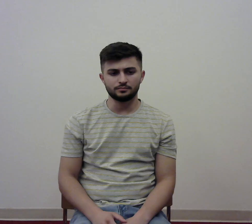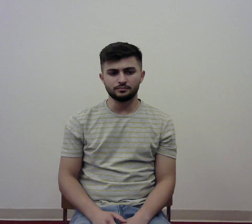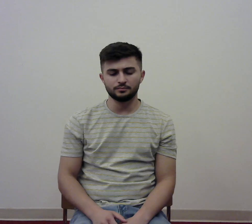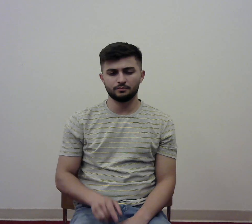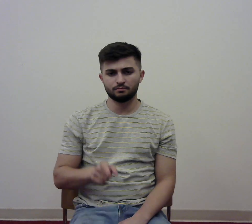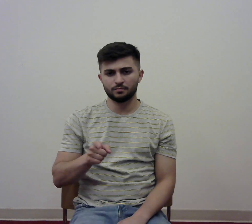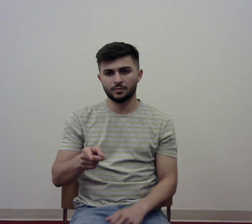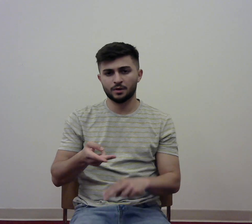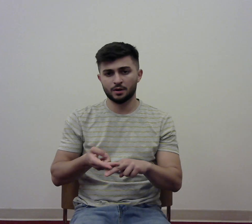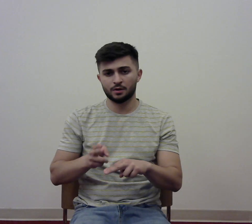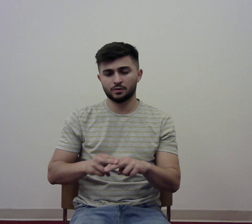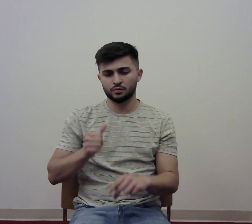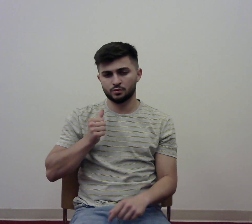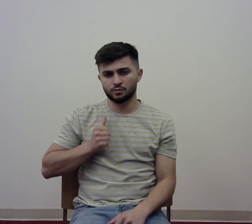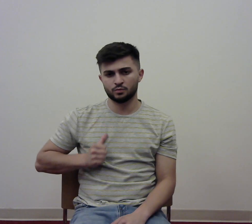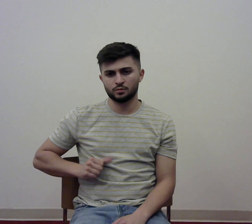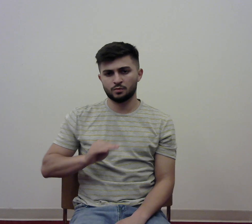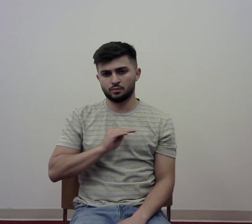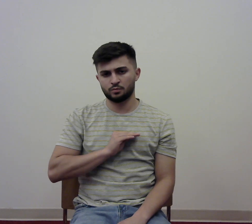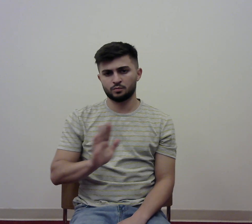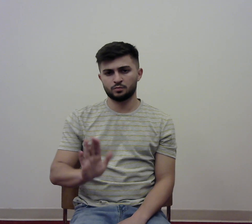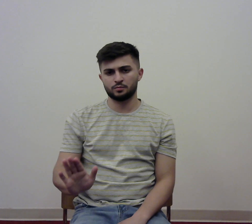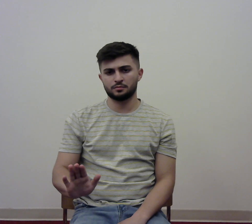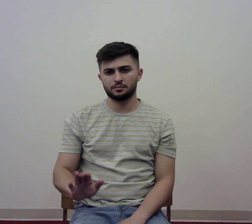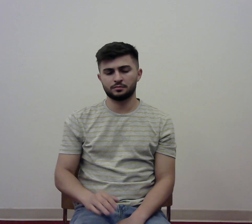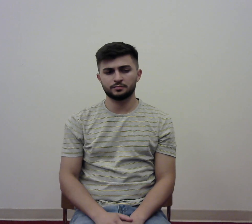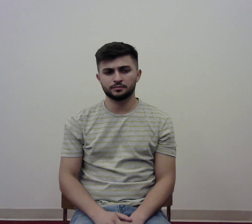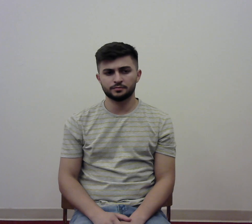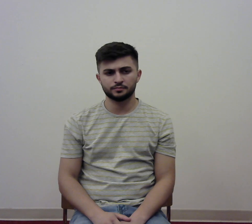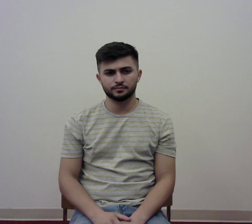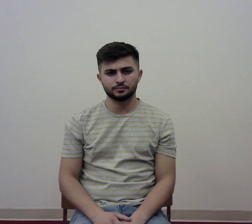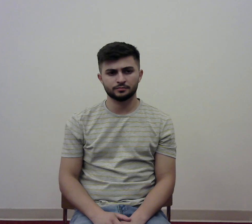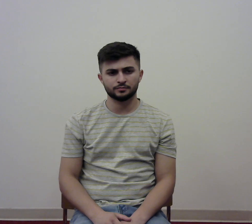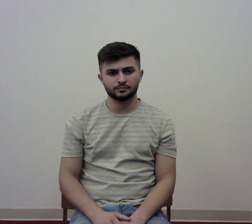Bu çanta mənim deyil